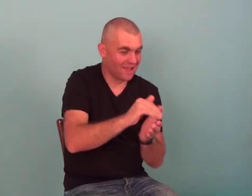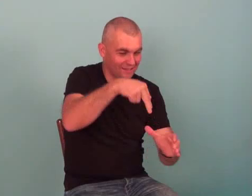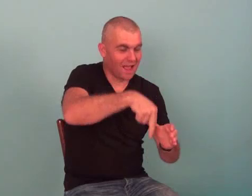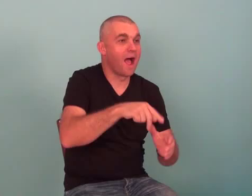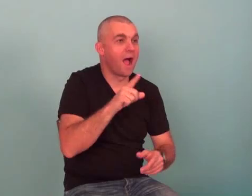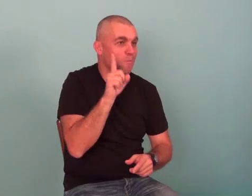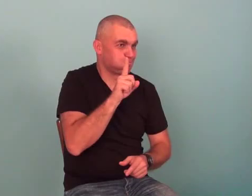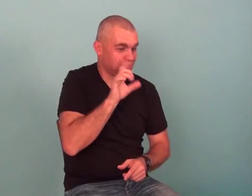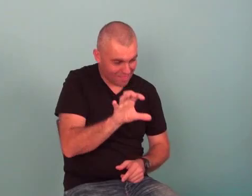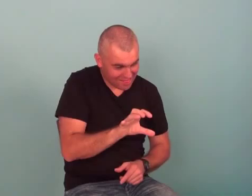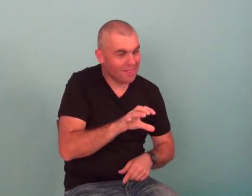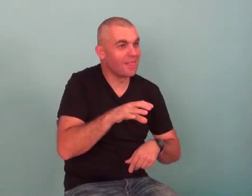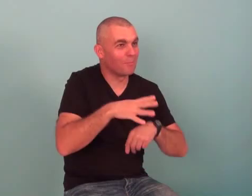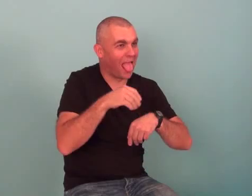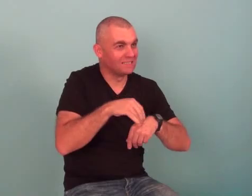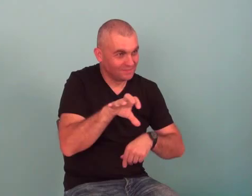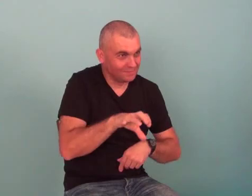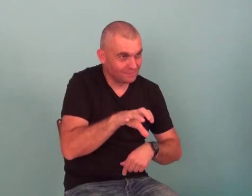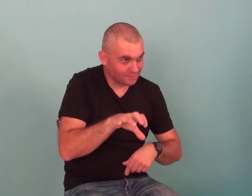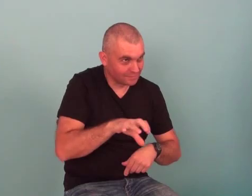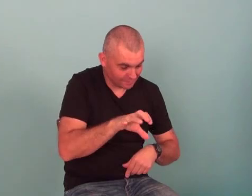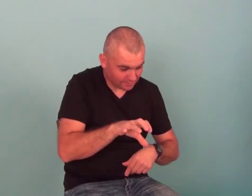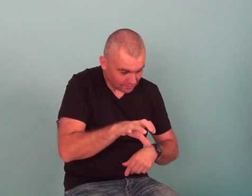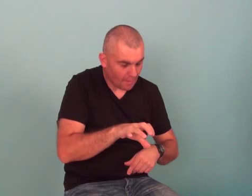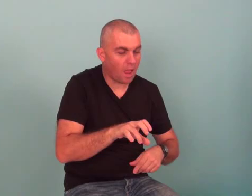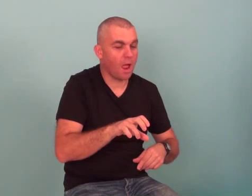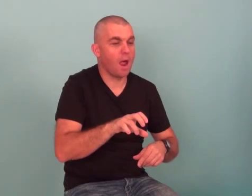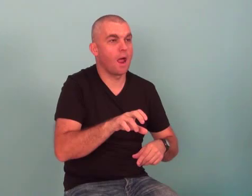Chłopiec się jej przygląda i pies się jej przygląda.